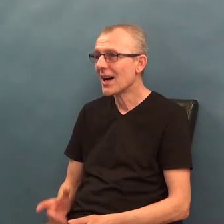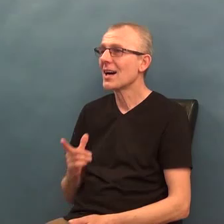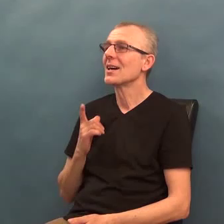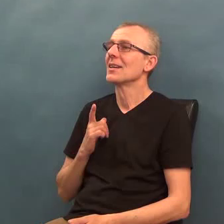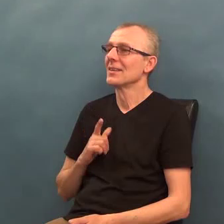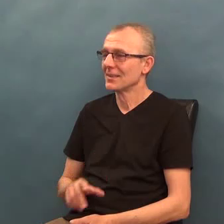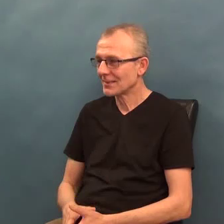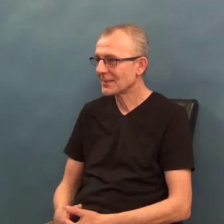Aha.